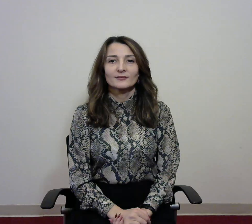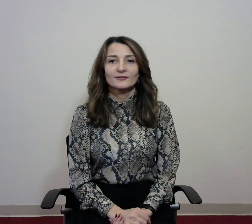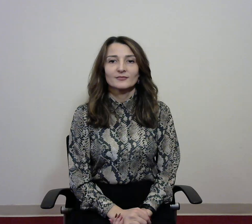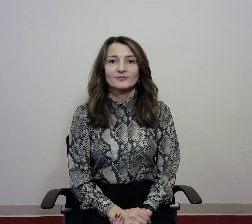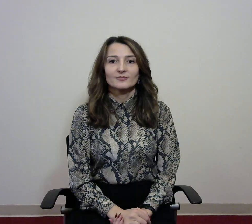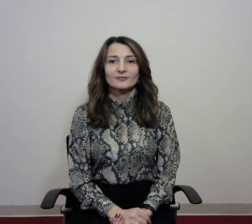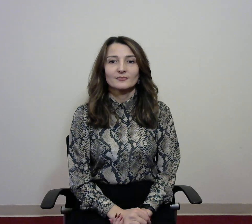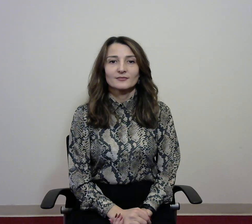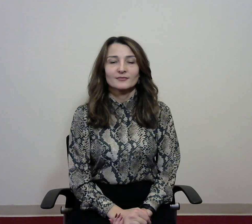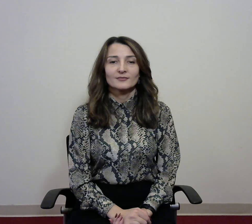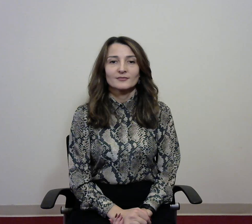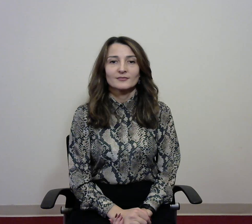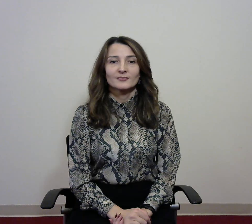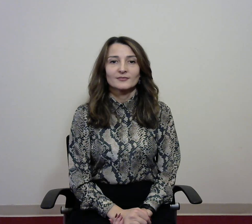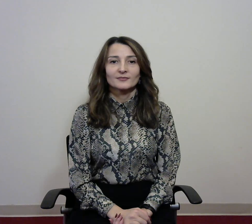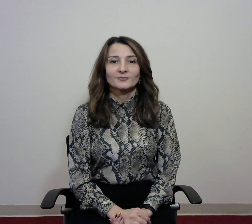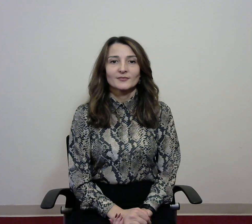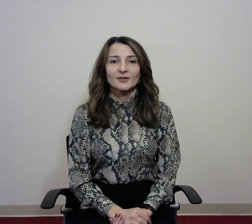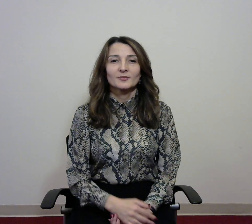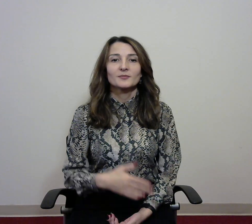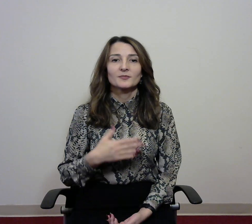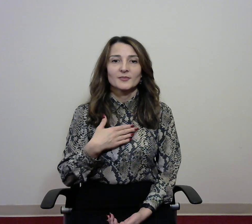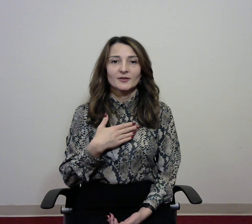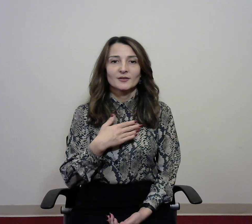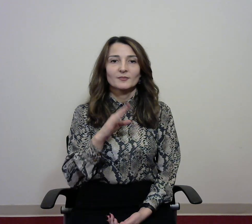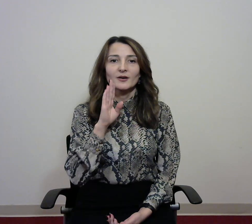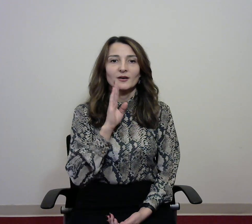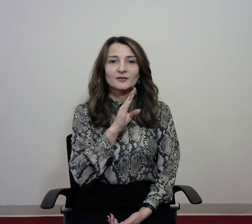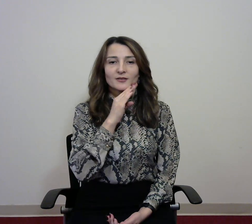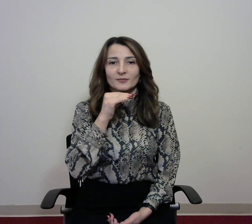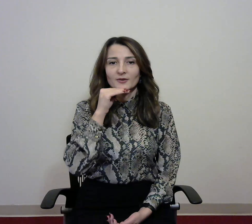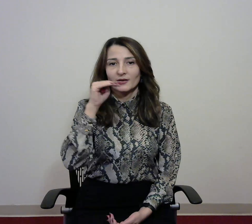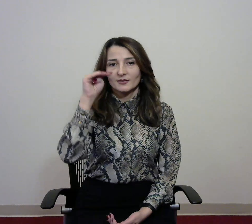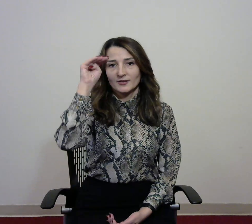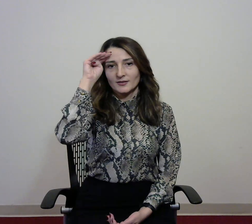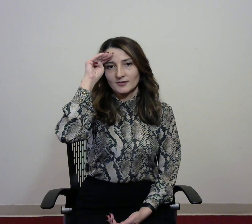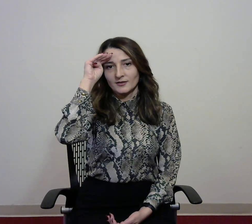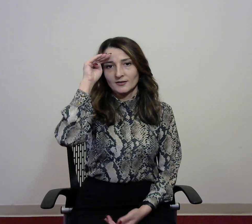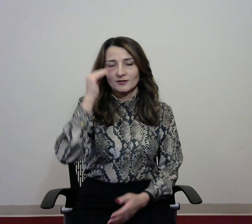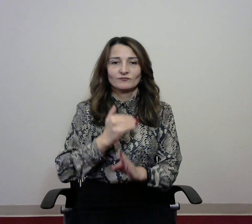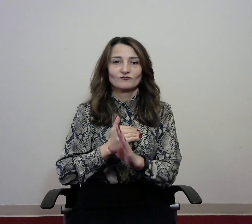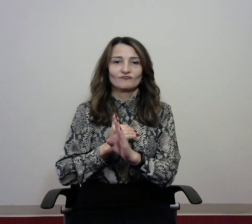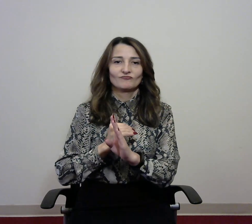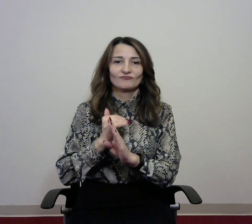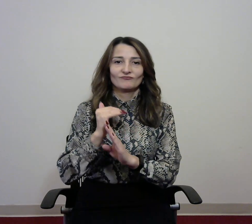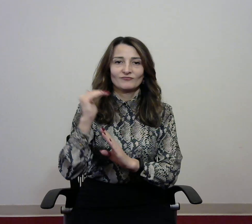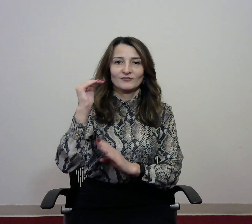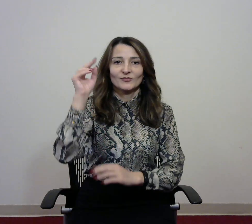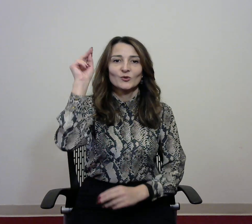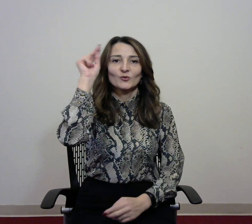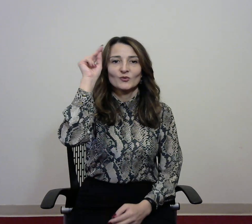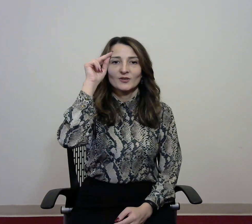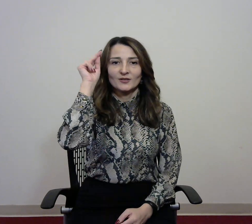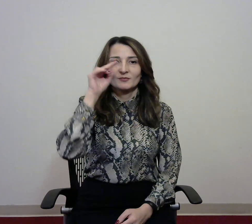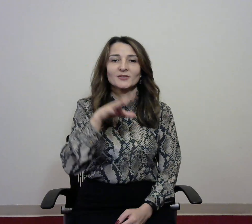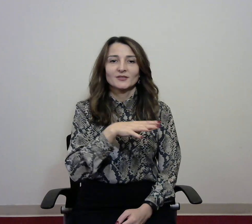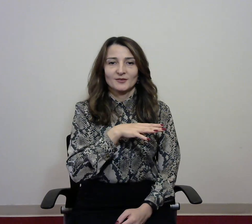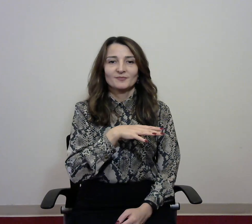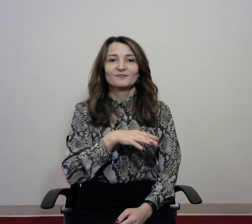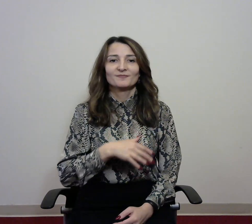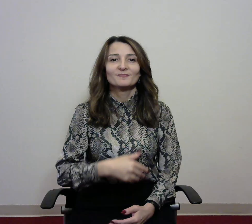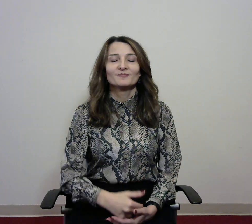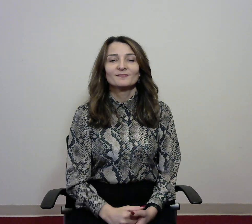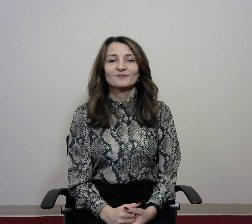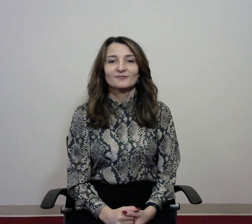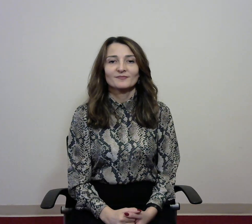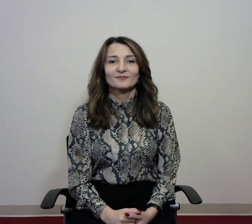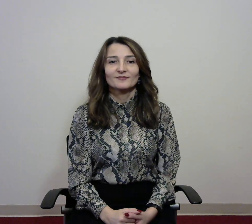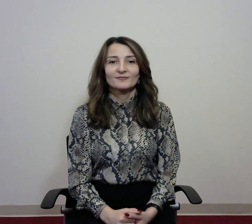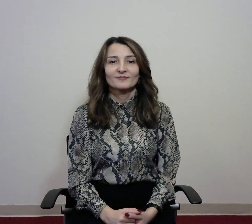Mənim valideynlərim ali təhsillidir